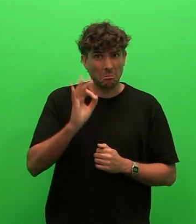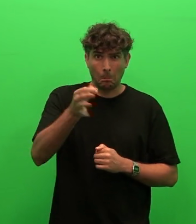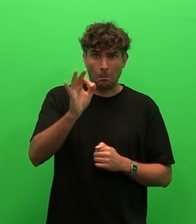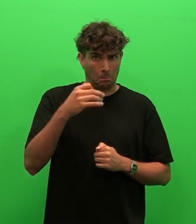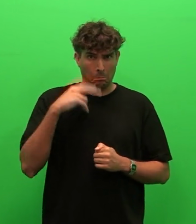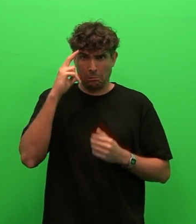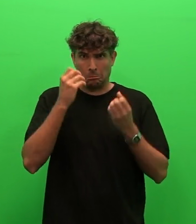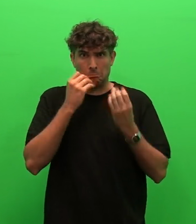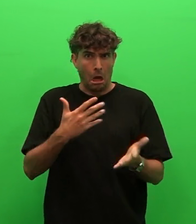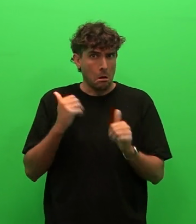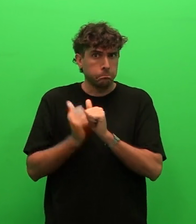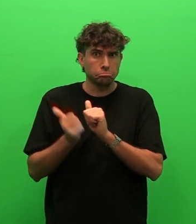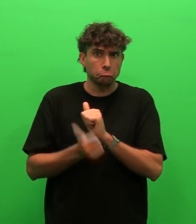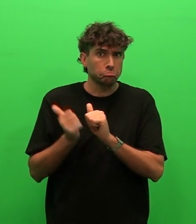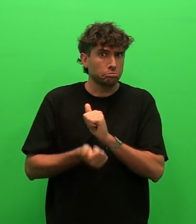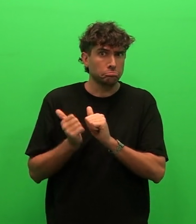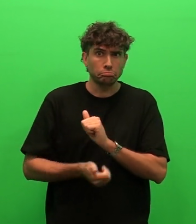Sí, dormo bé, dormo com un tronc.